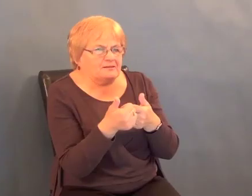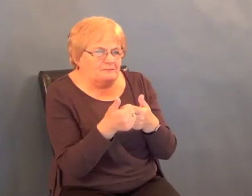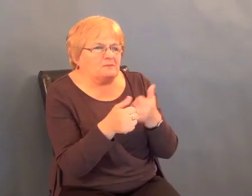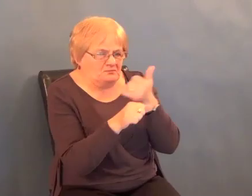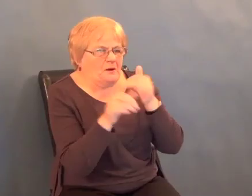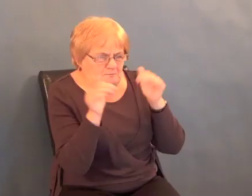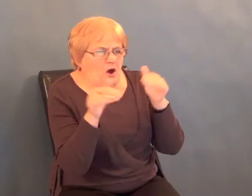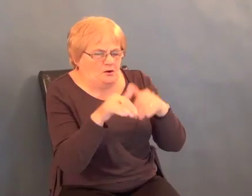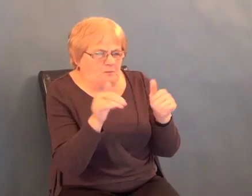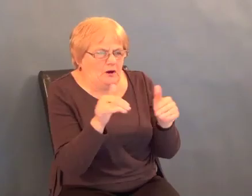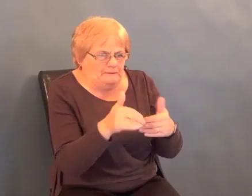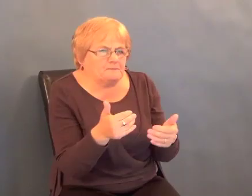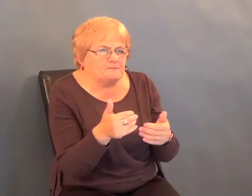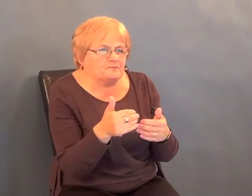Na kawę mogę.